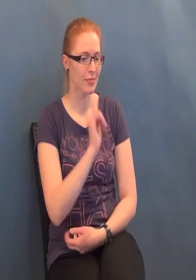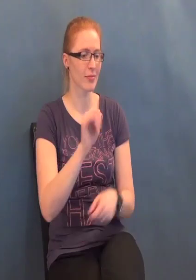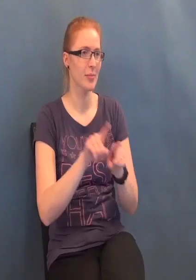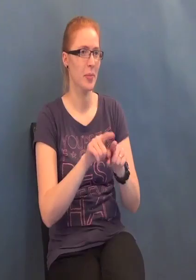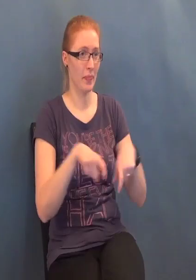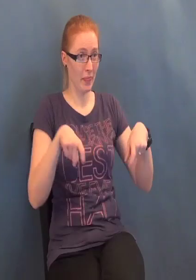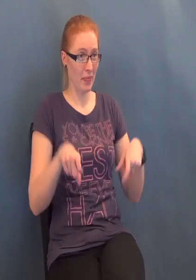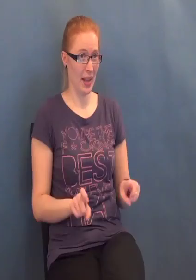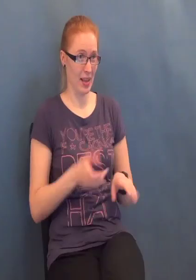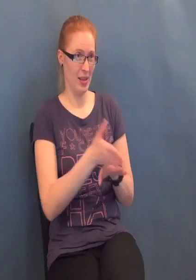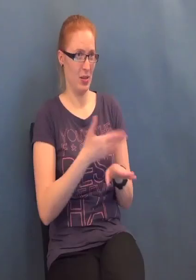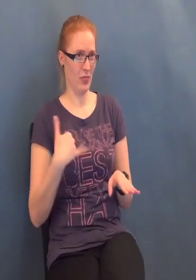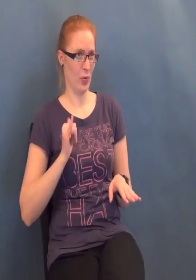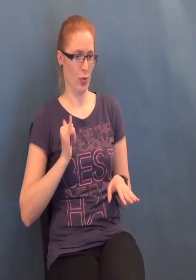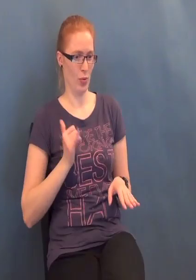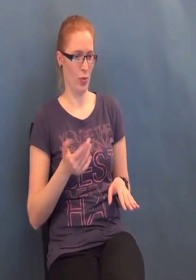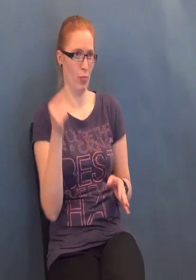I też na siedząco niewygodnie jest piłować.